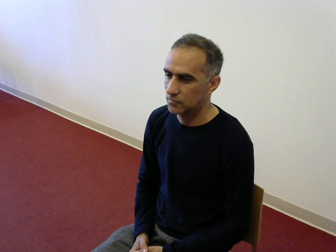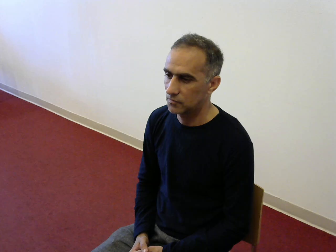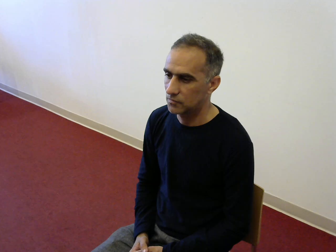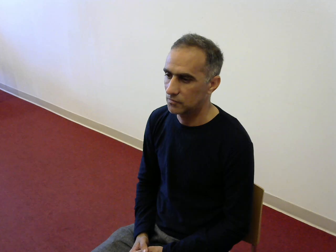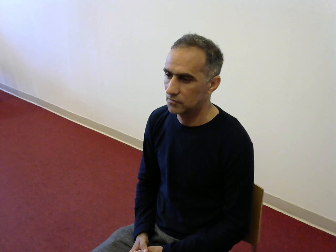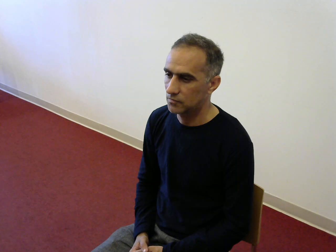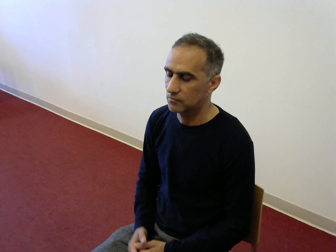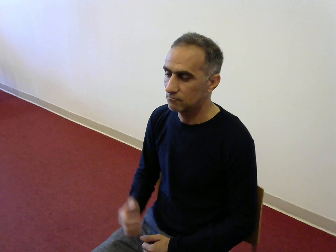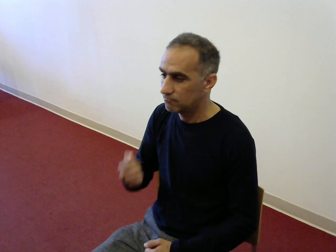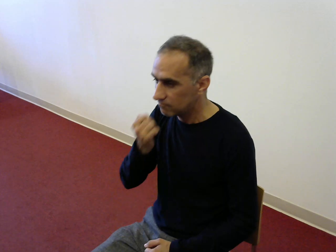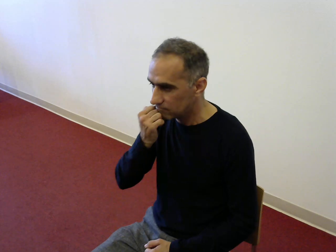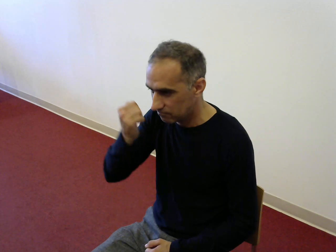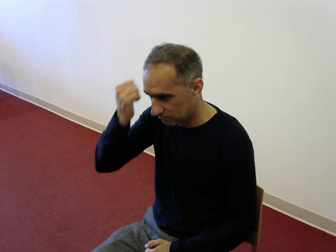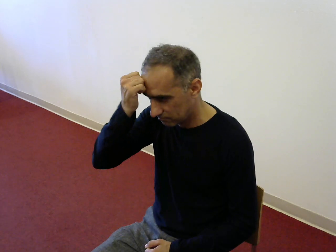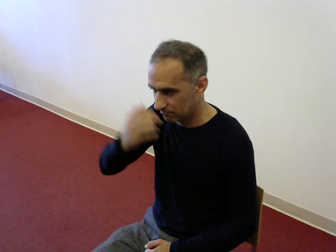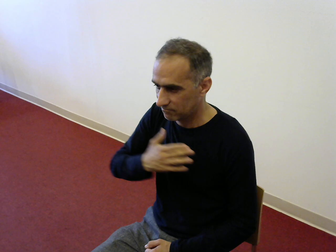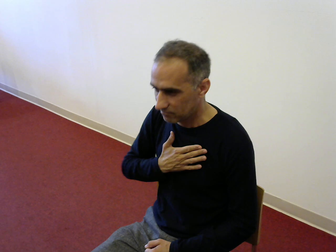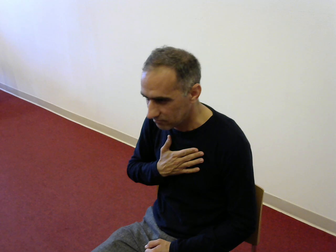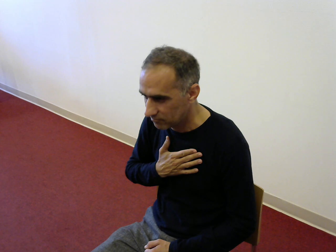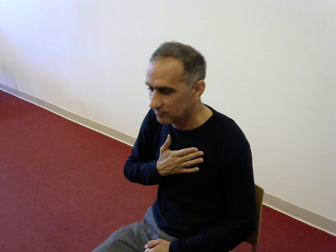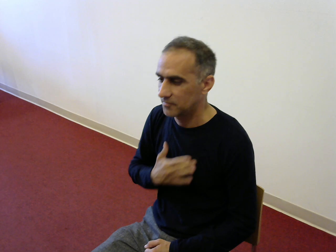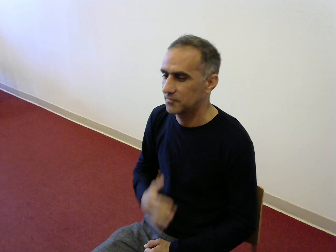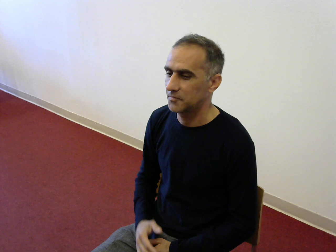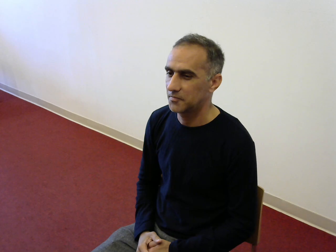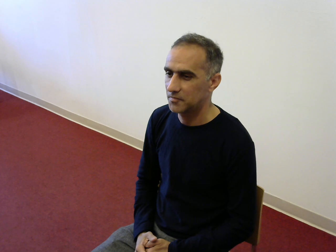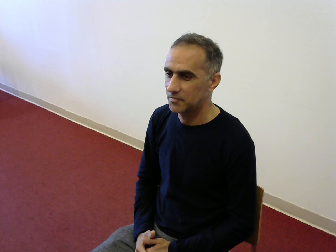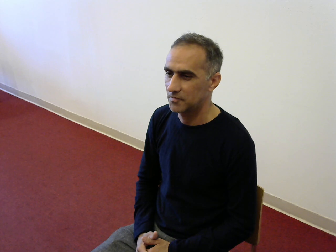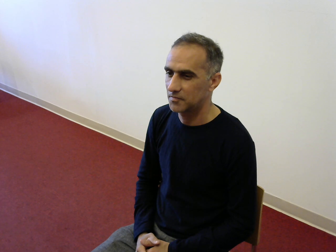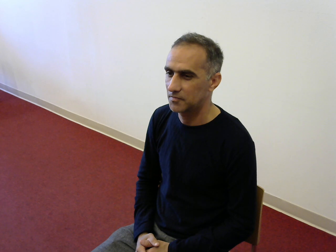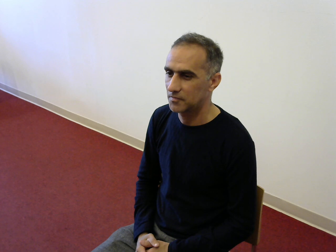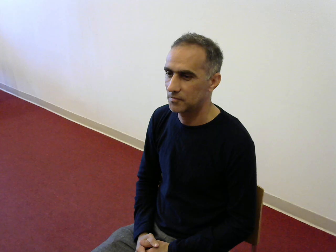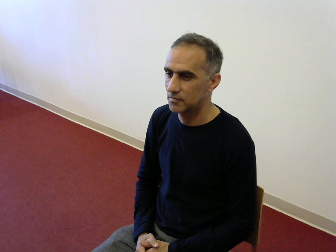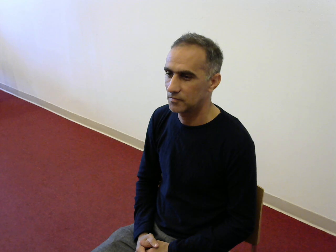Təşəkkür edirəm